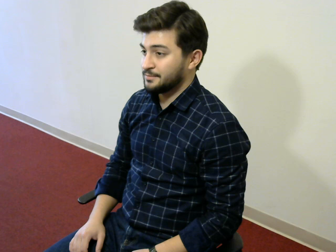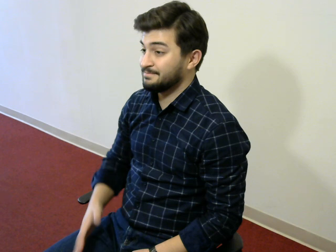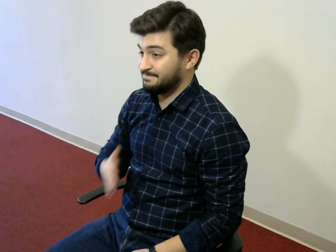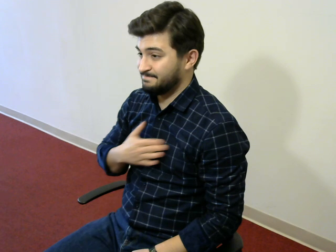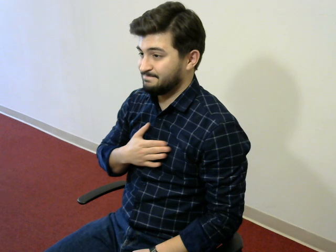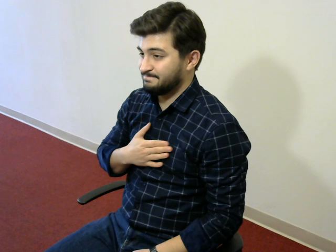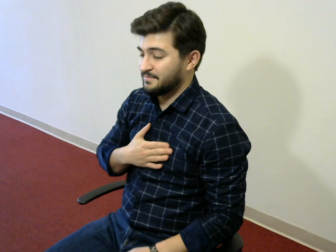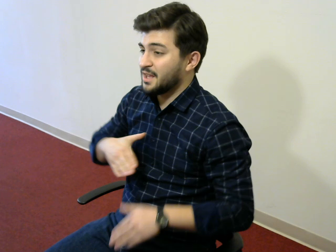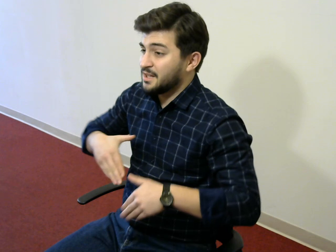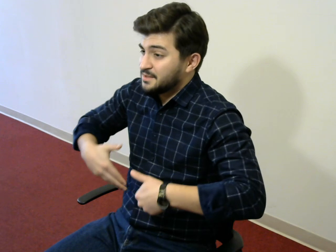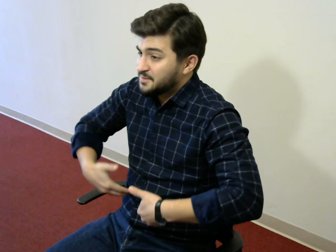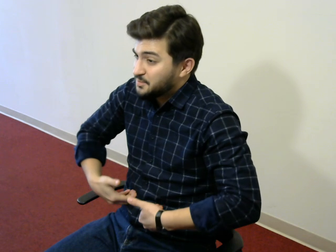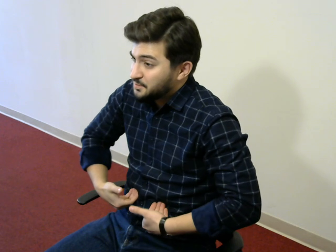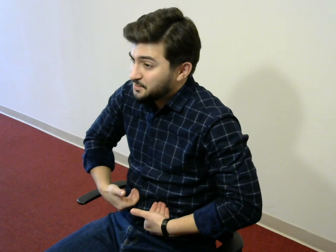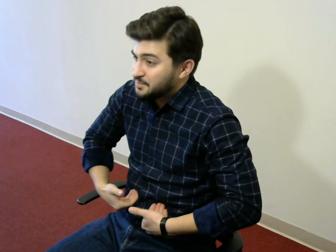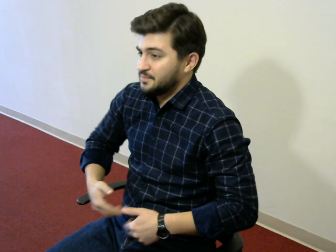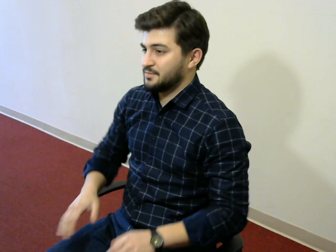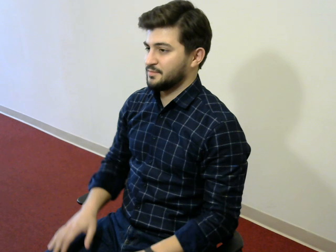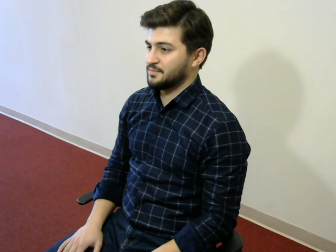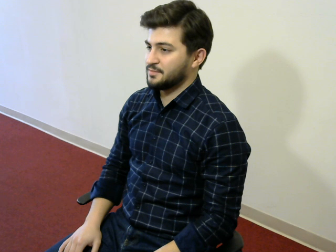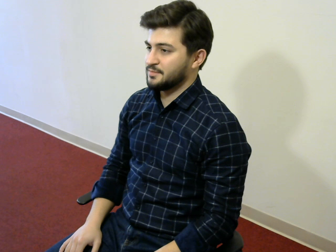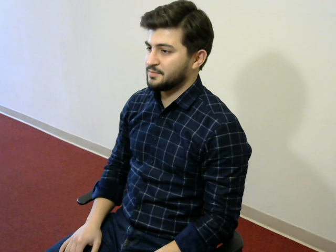Mən acmışam